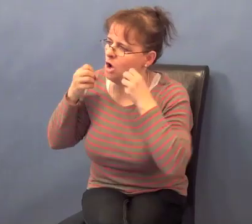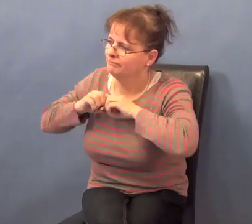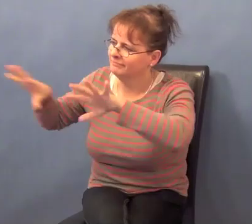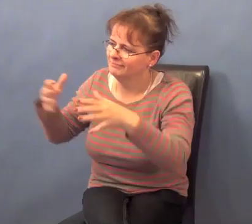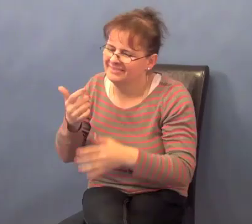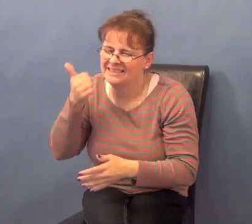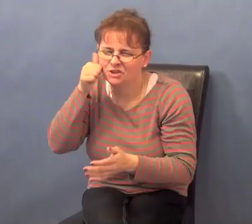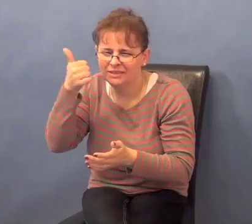Jest cieplej, da ci ciepło.